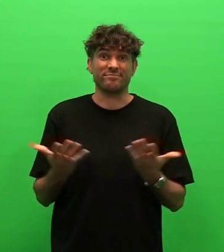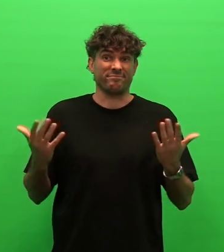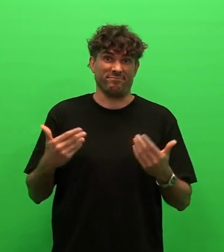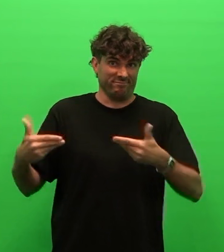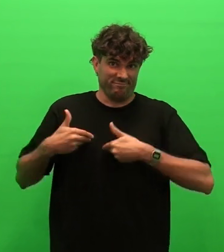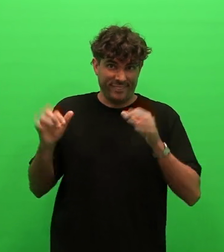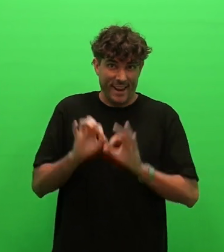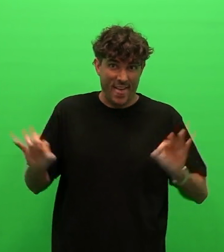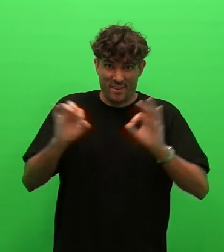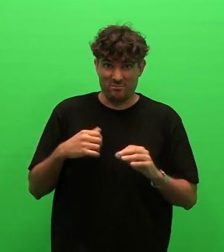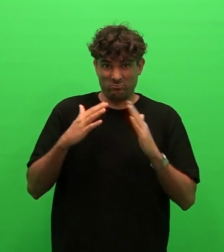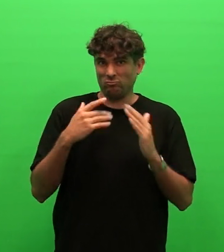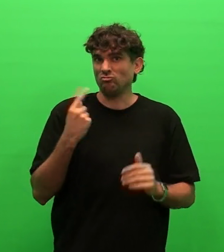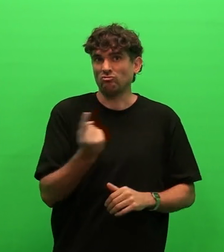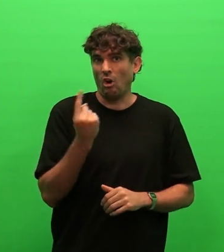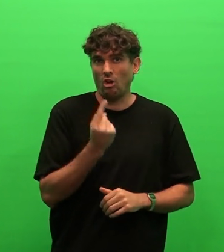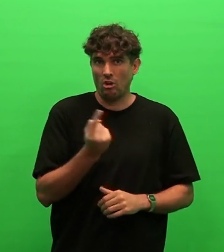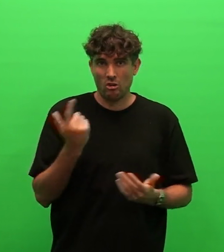No m'ajuda ningú, visc sol.